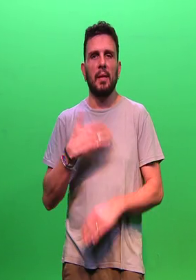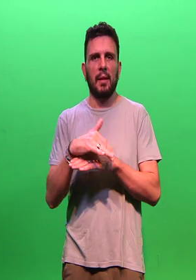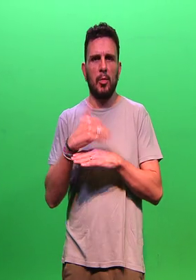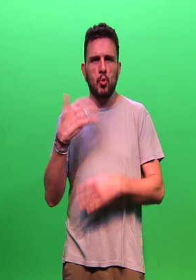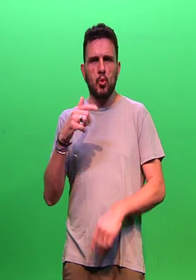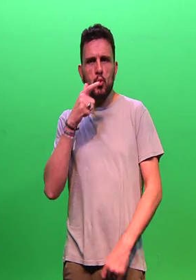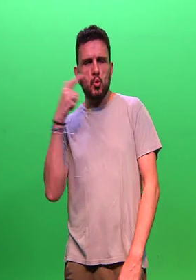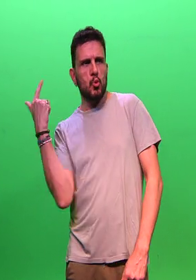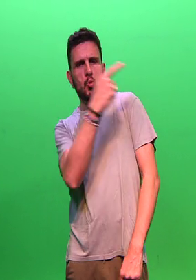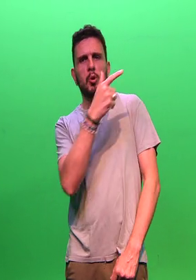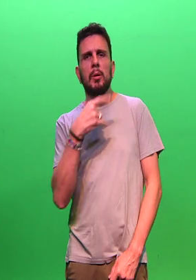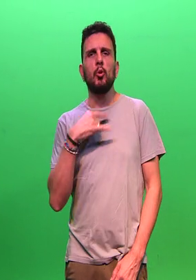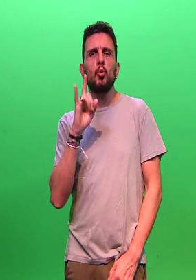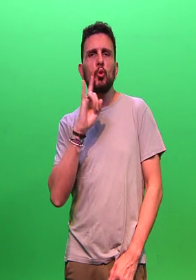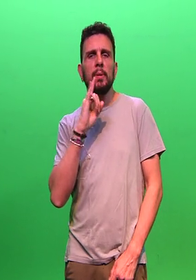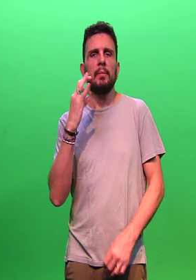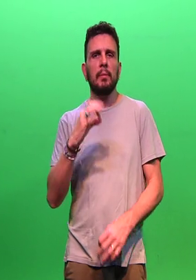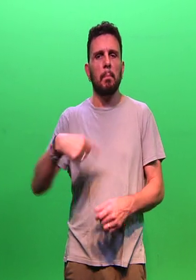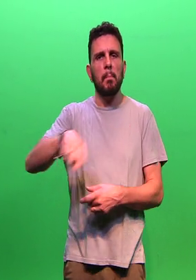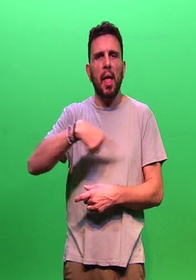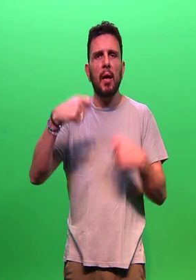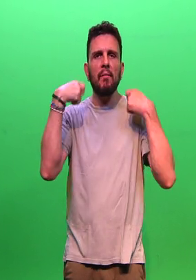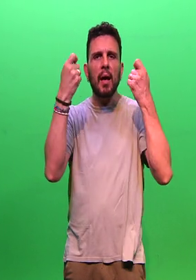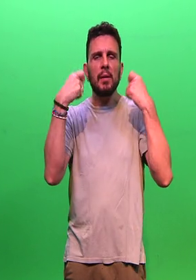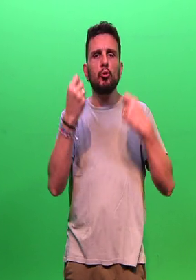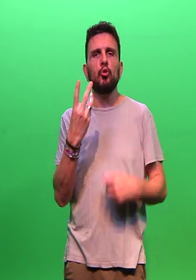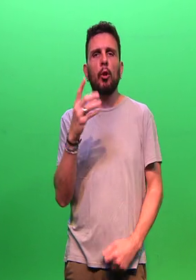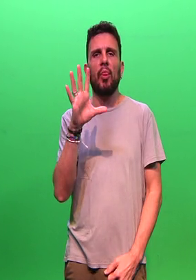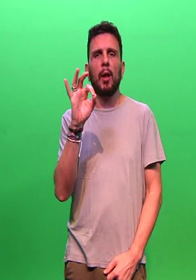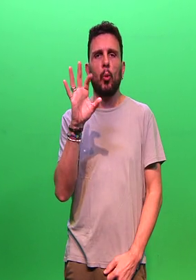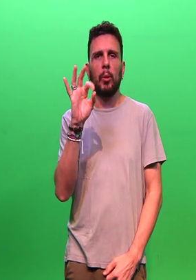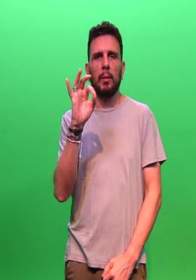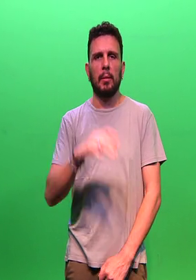La meva adreça és lluny, a Rubí, a la Plaça Francesc número cinquanta.